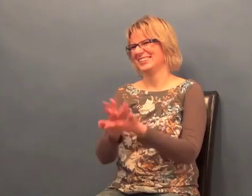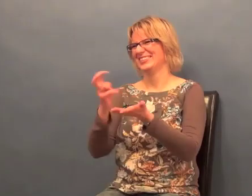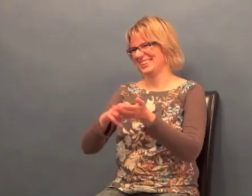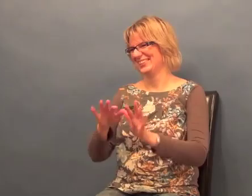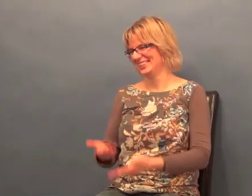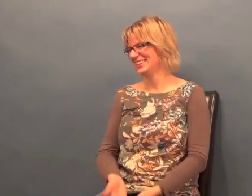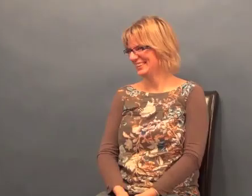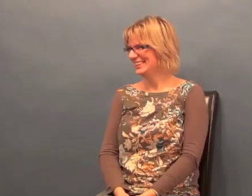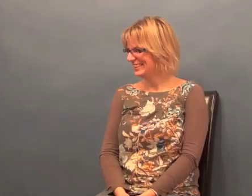Już zaraz wstanę.